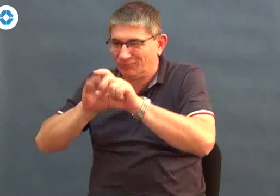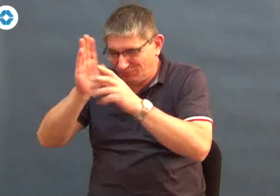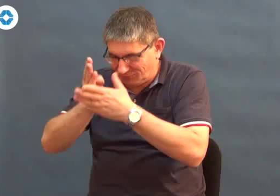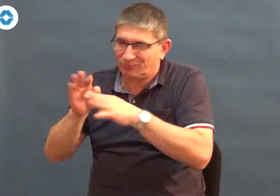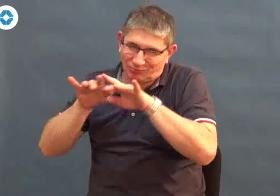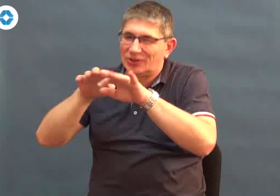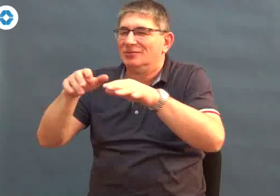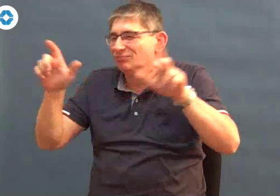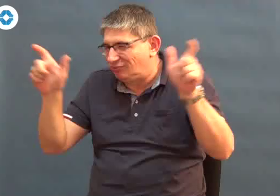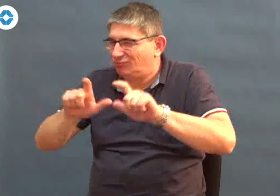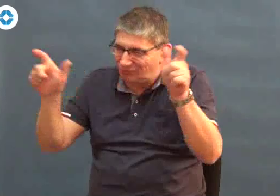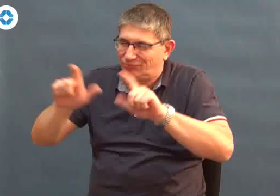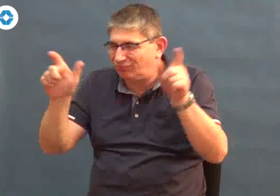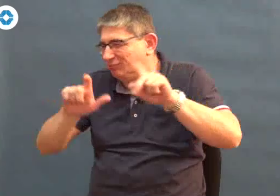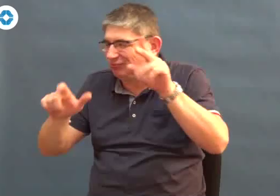Idą wszyscy na imprezę.